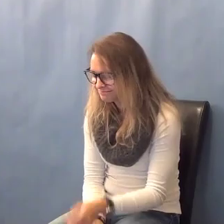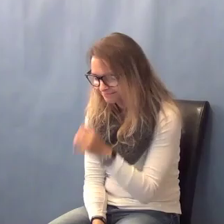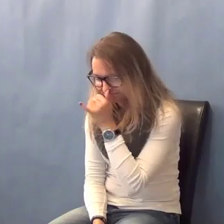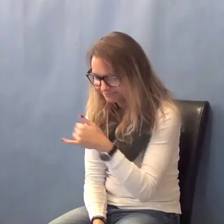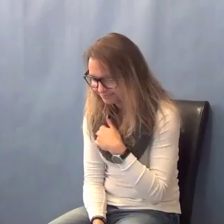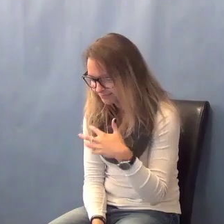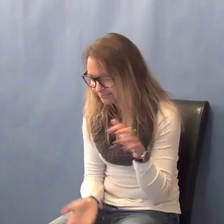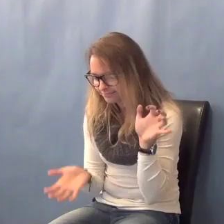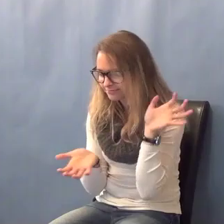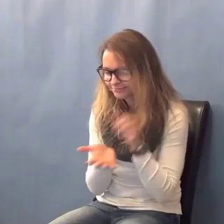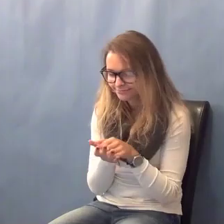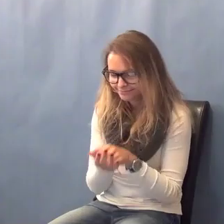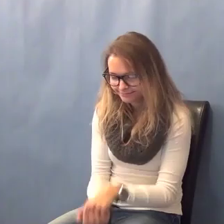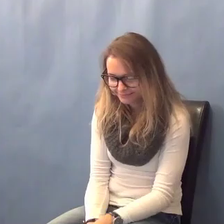Nie mogę mam zajęte.